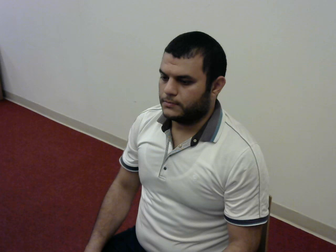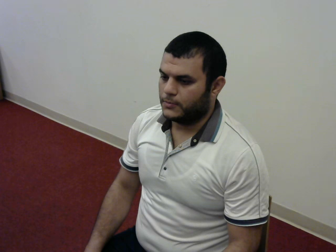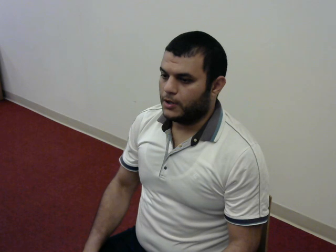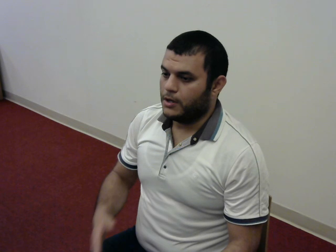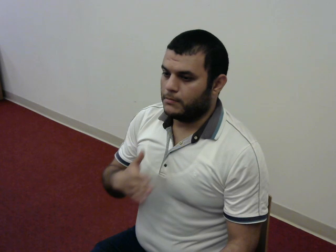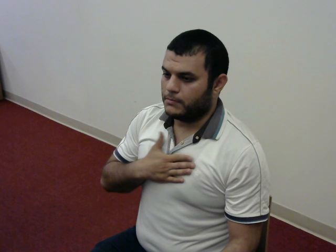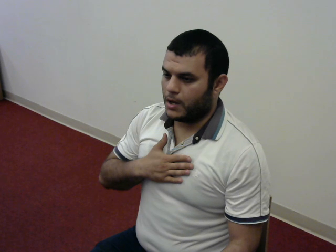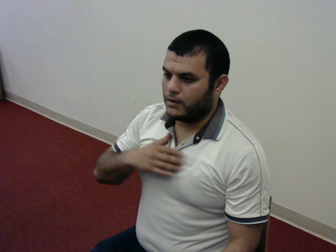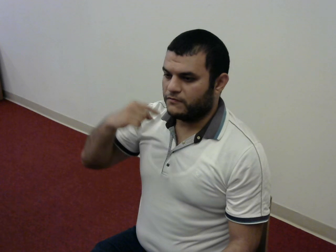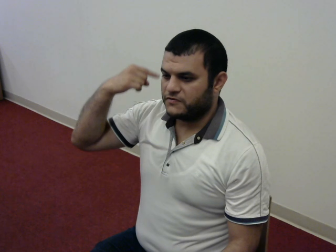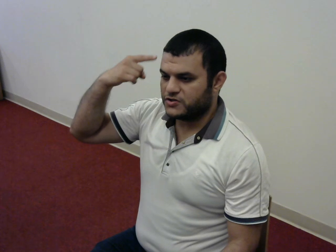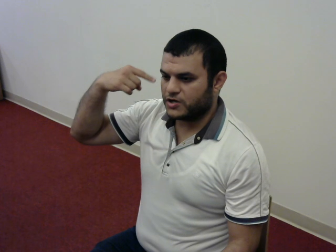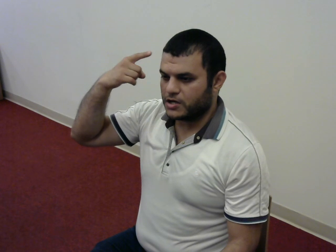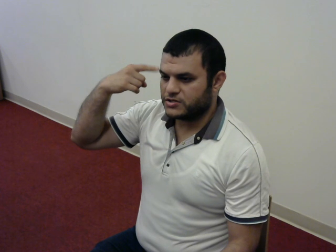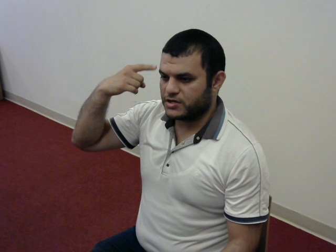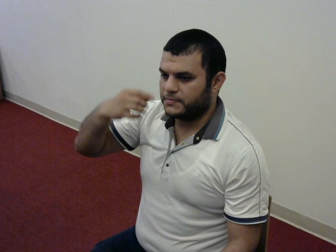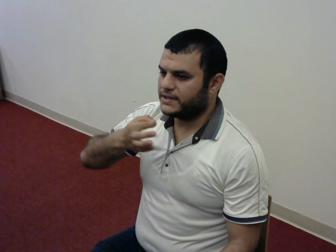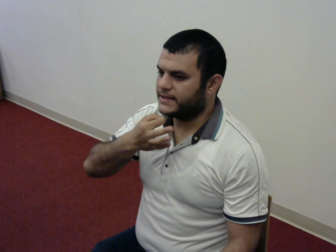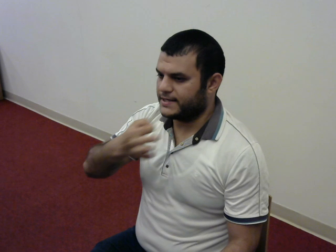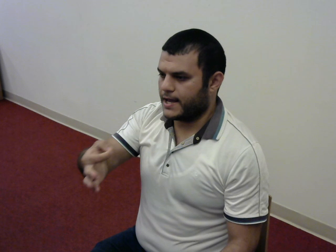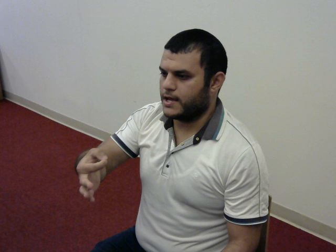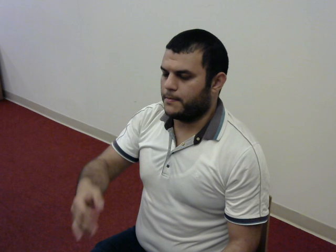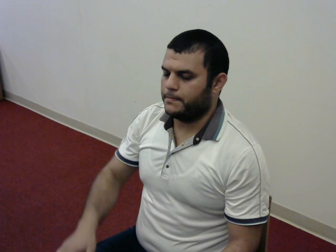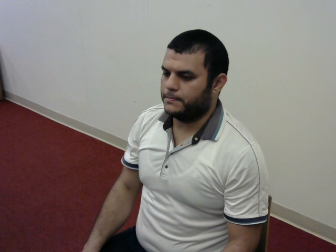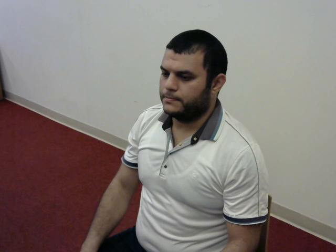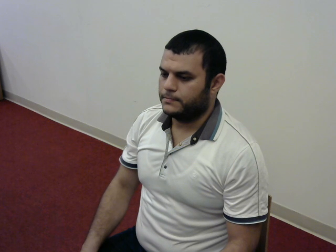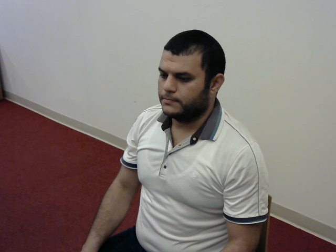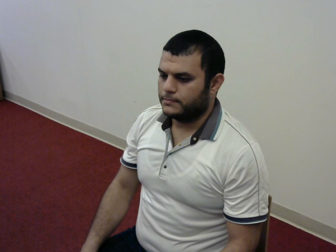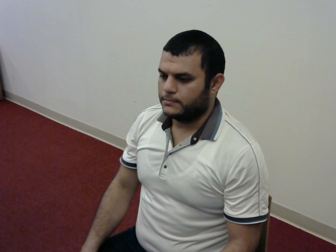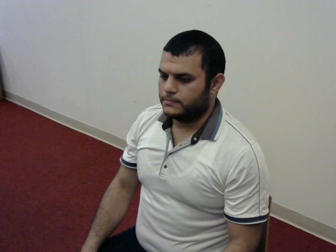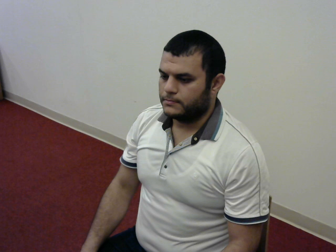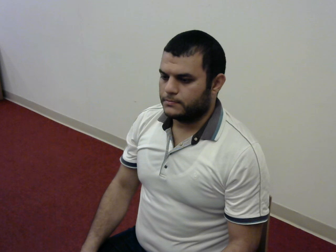Mən fikirləşim, deyərəm